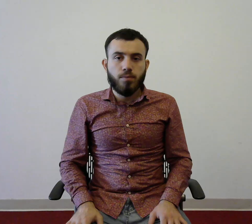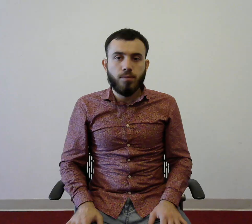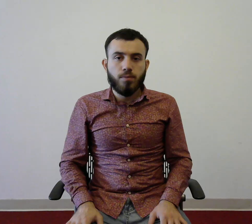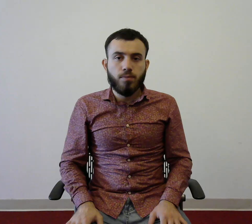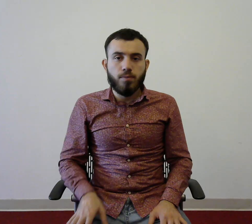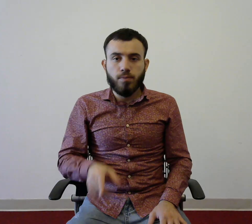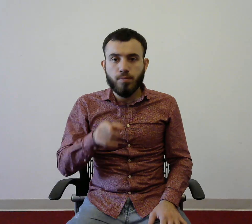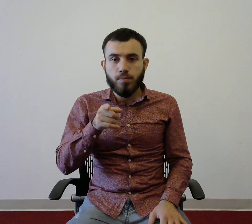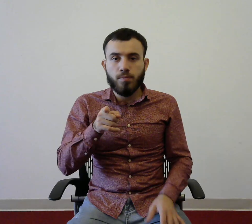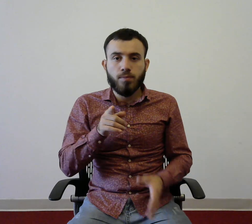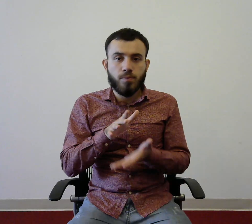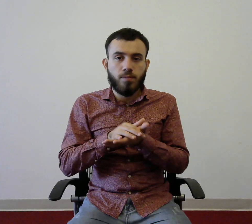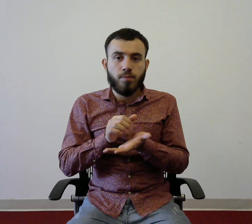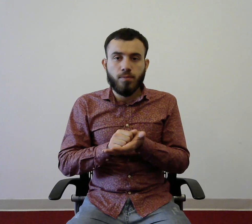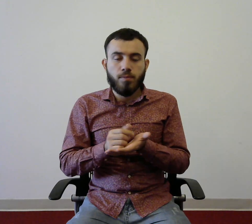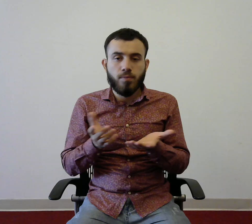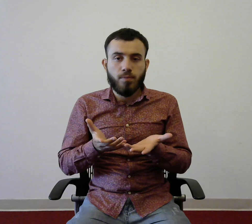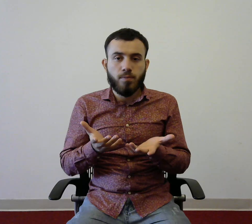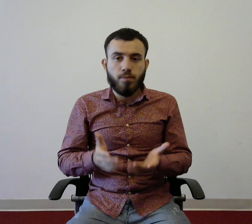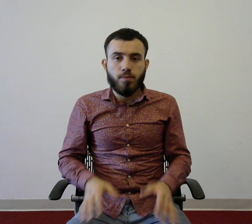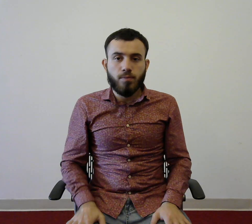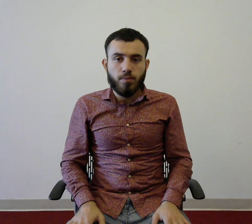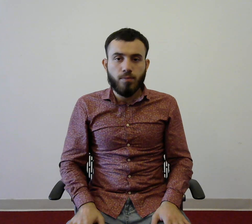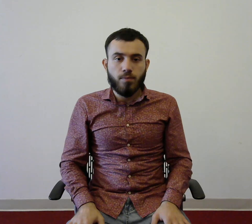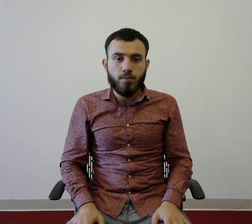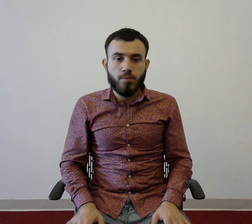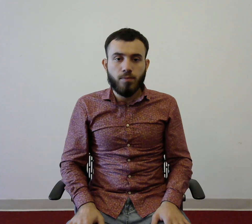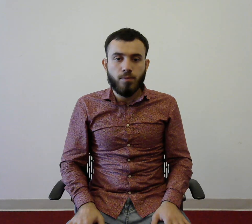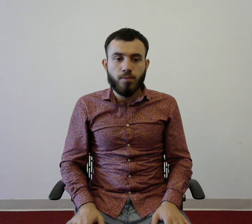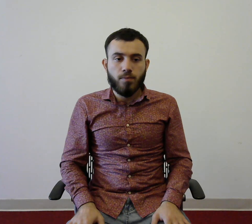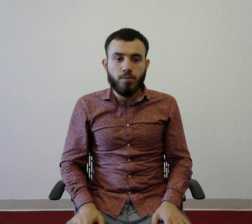Sənin ləqəbin nədir?